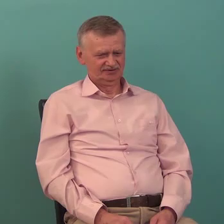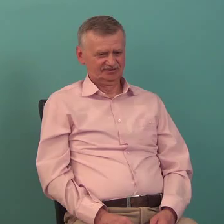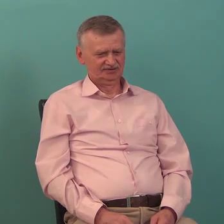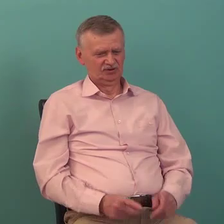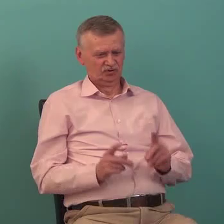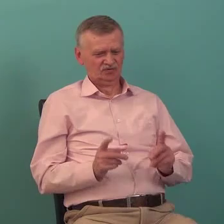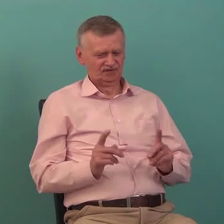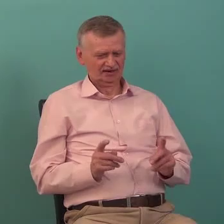Uwaga.